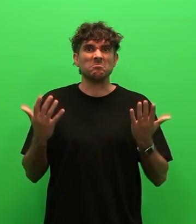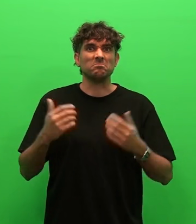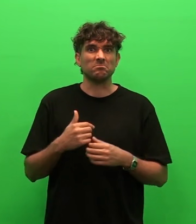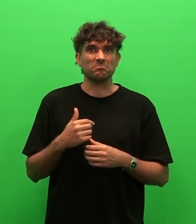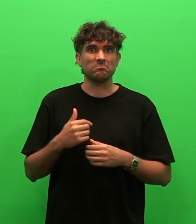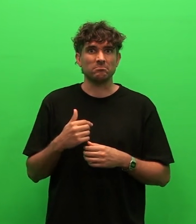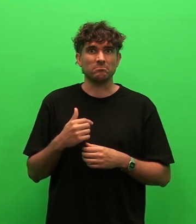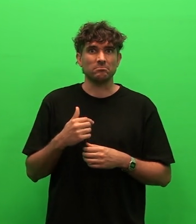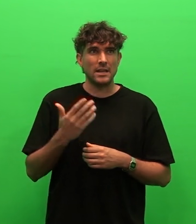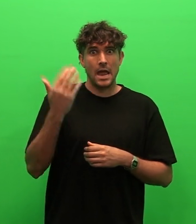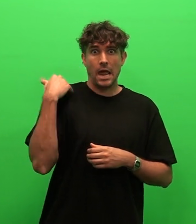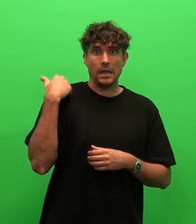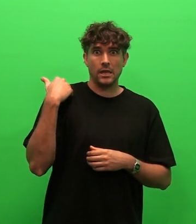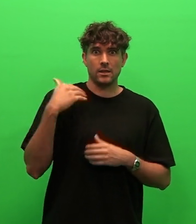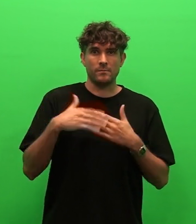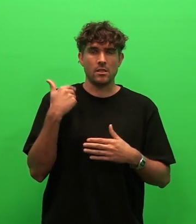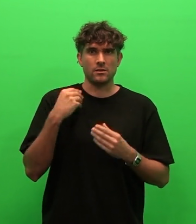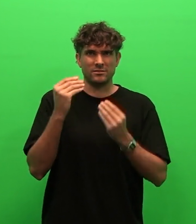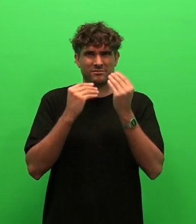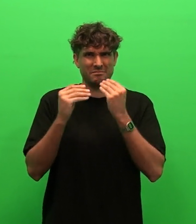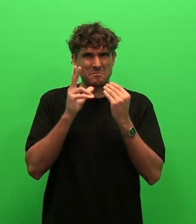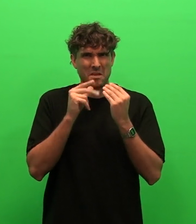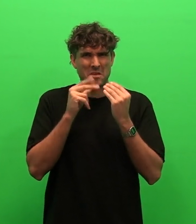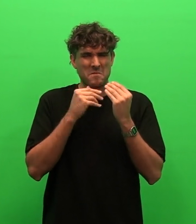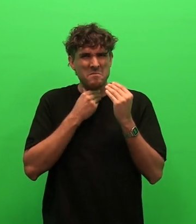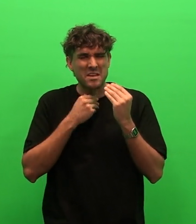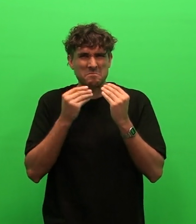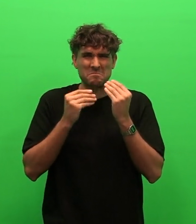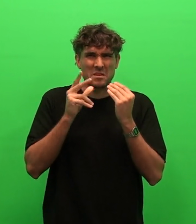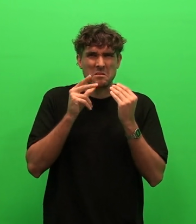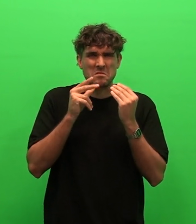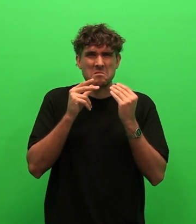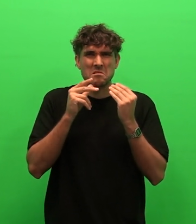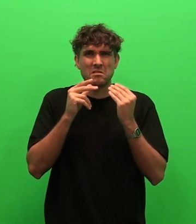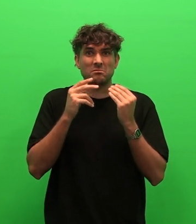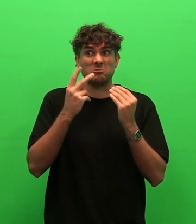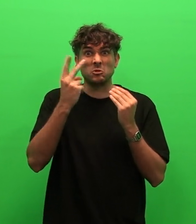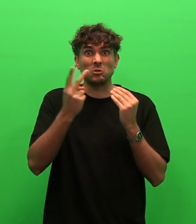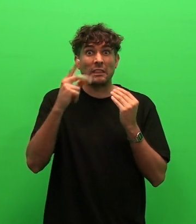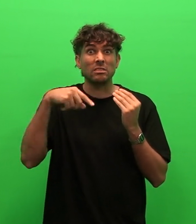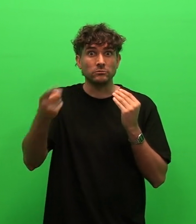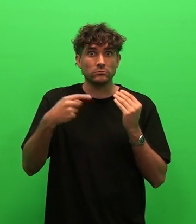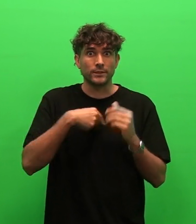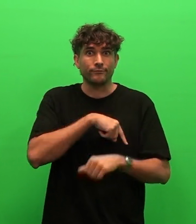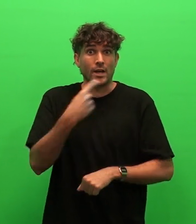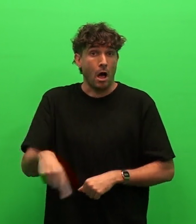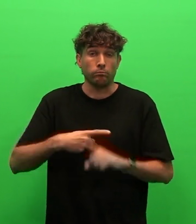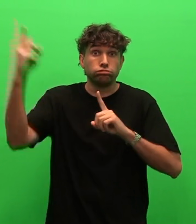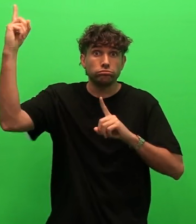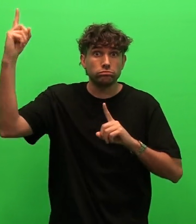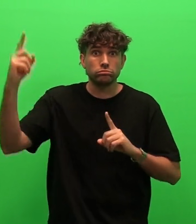És estrany, ahir em va començar a fer mal quan menjava i empassava, dues hores després tenia febre molt alta.